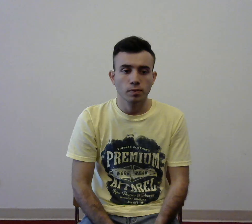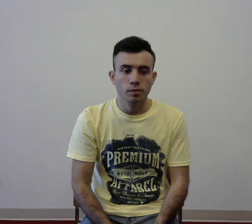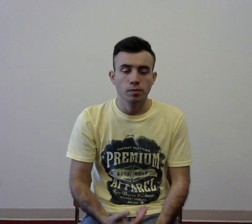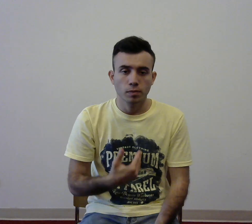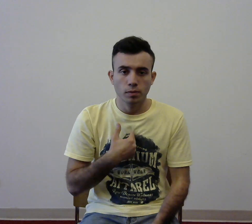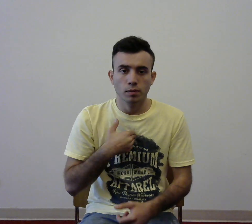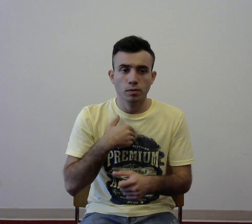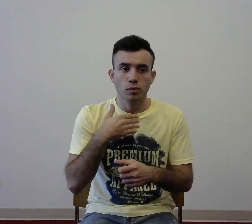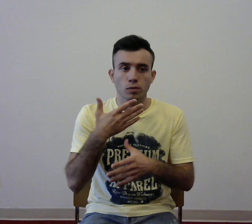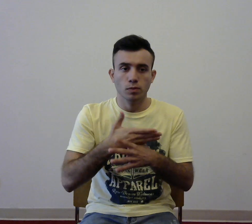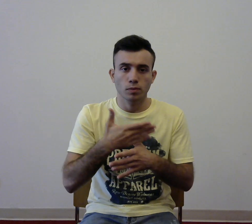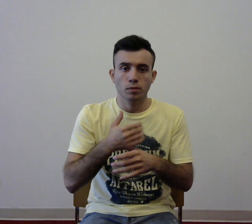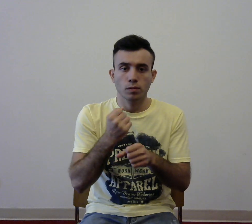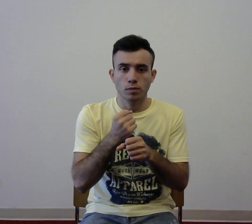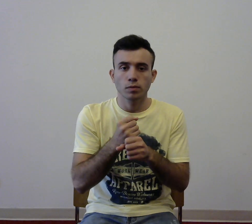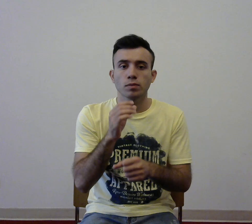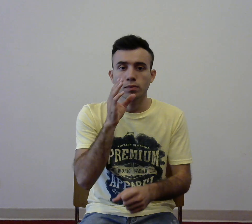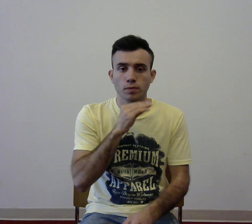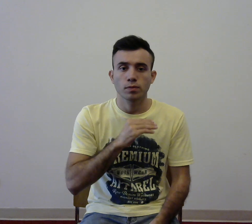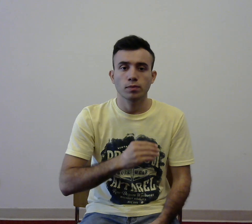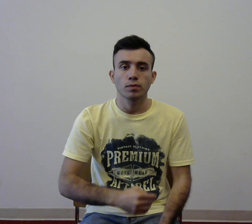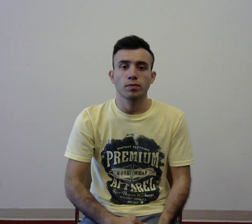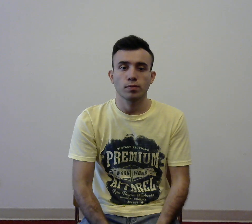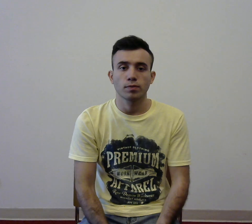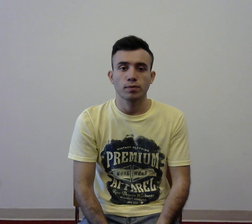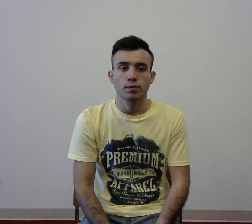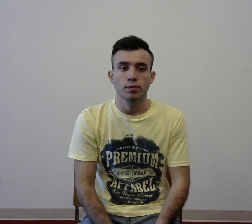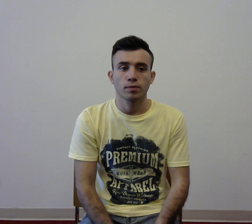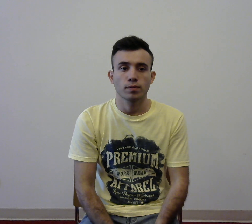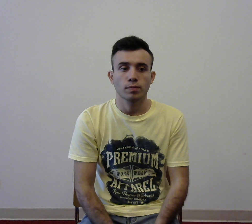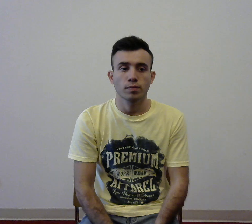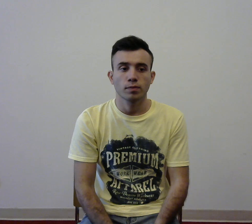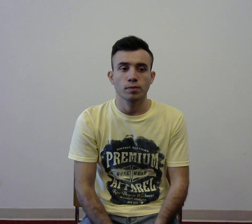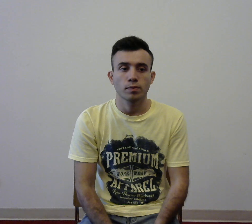Mənə kömək edə bilərsinizmi?